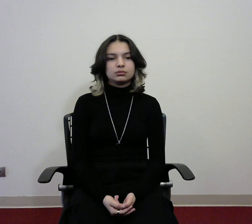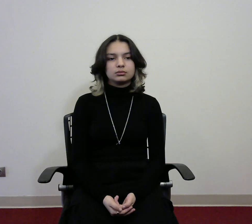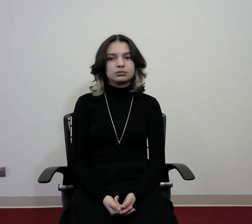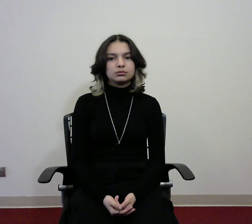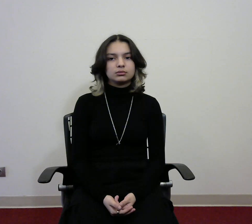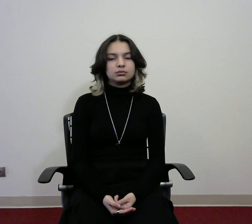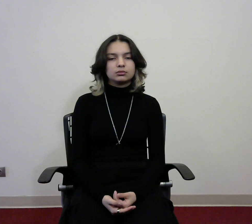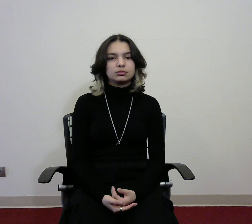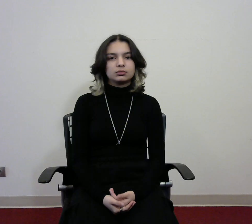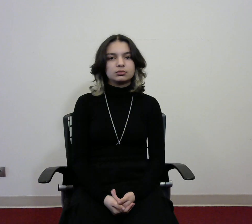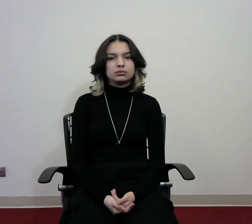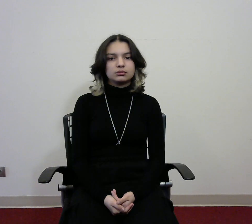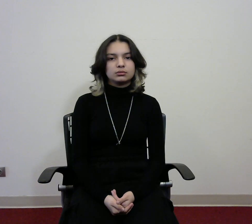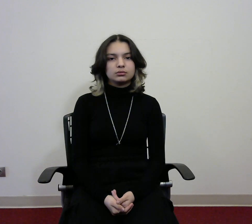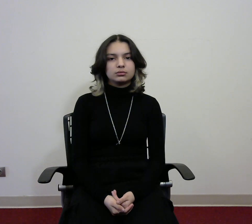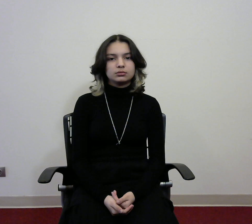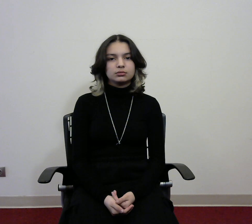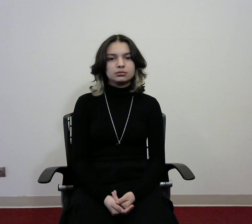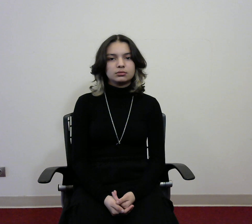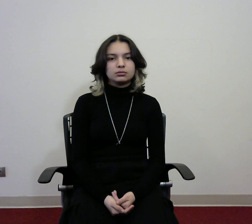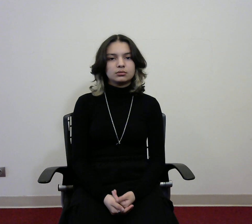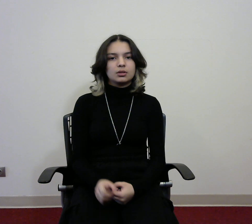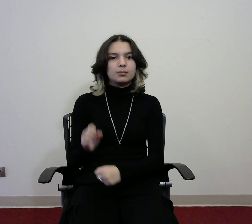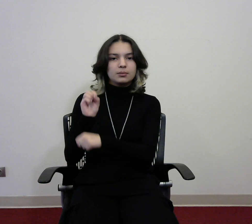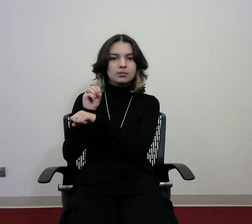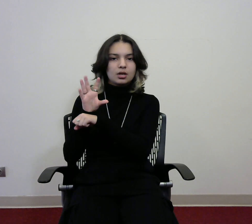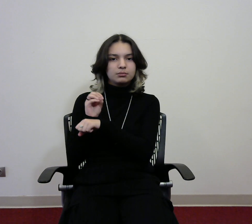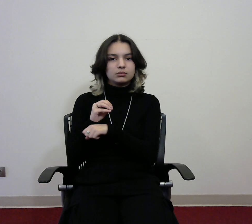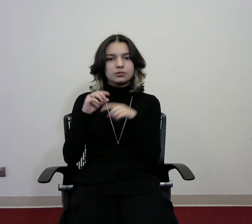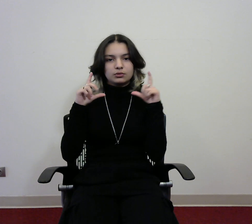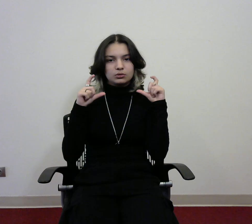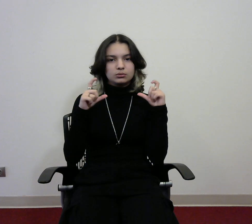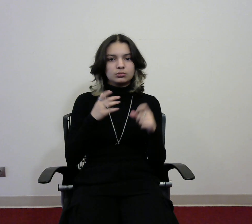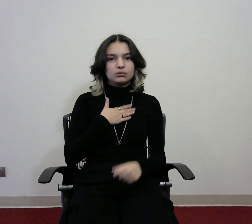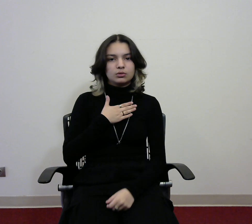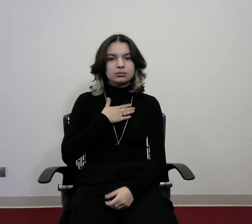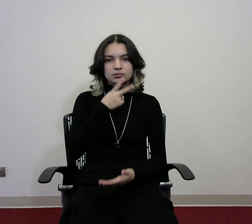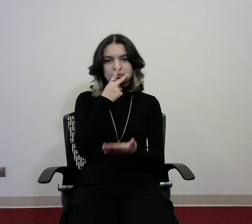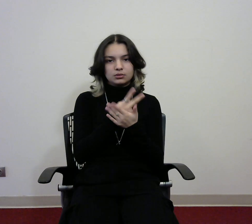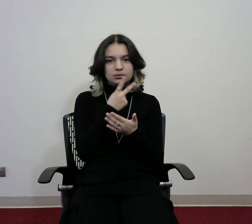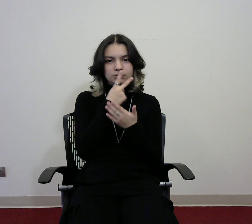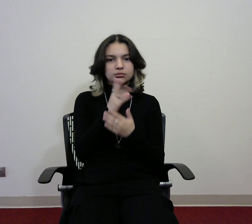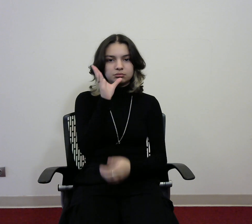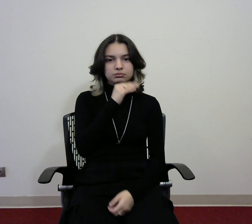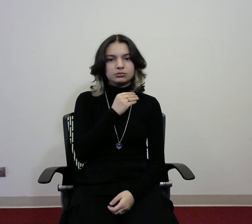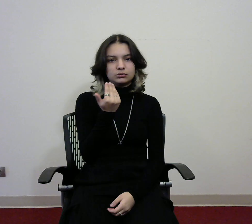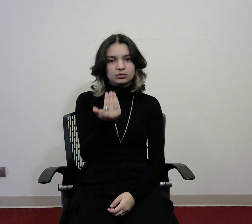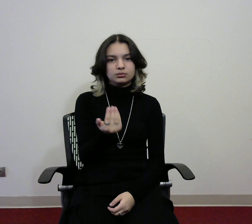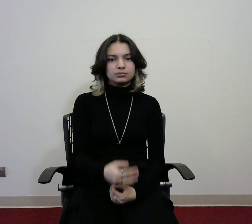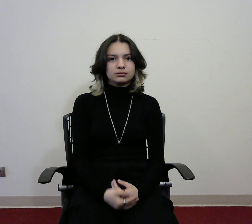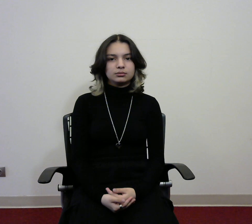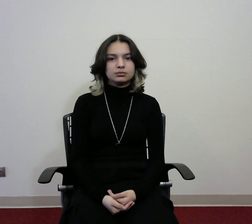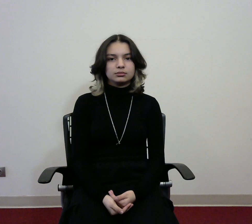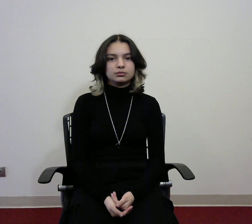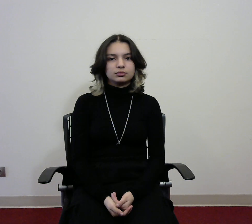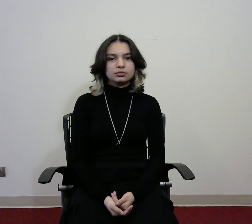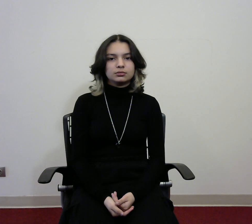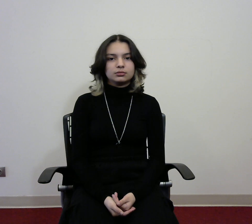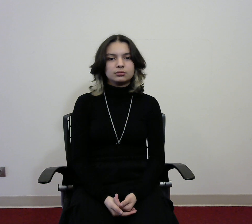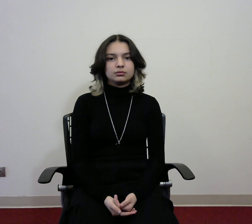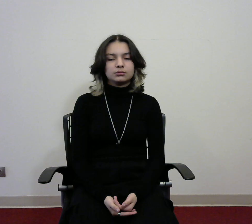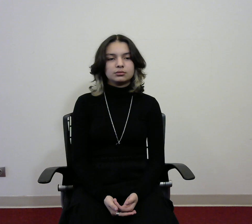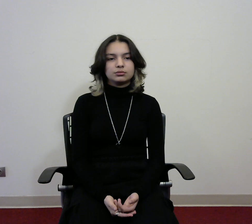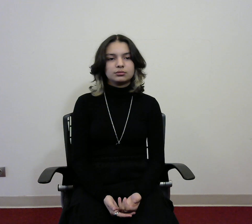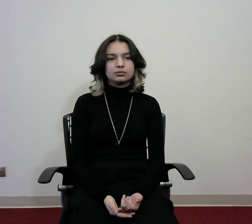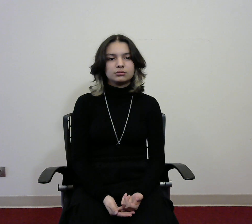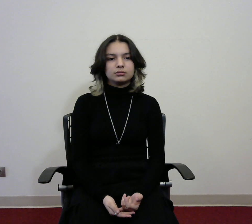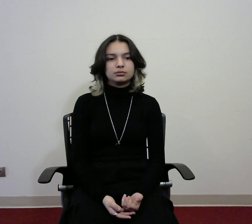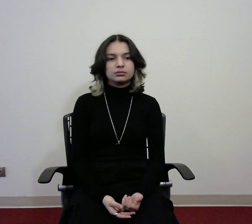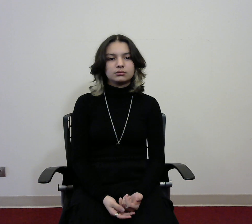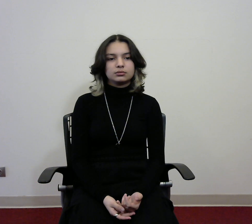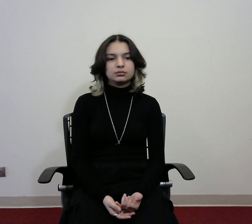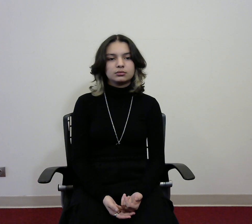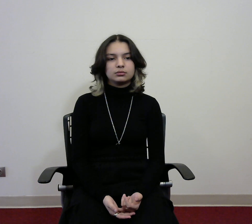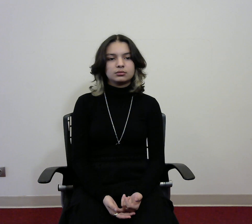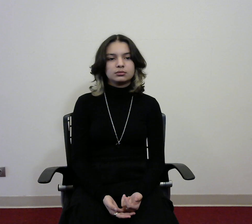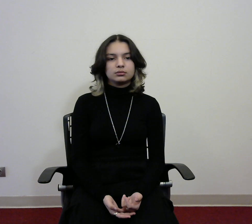Çəkdiyin şəkilləri mənə göstərə bilərsənmi?